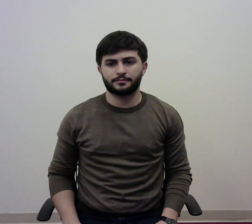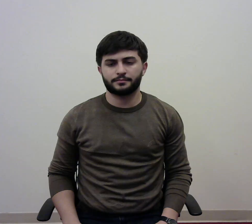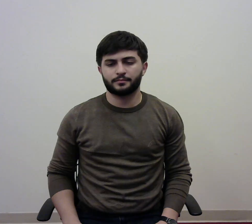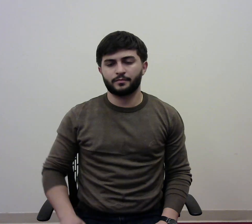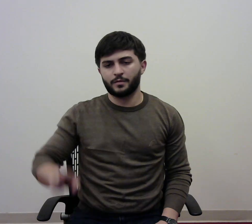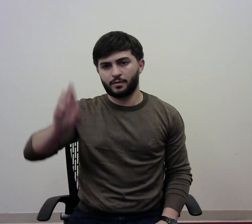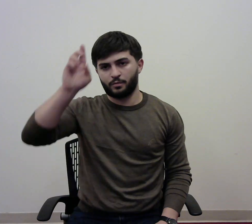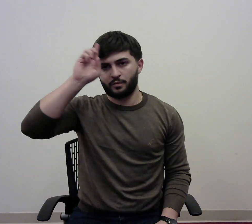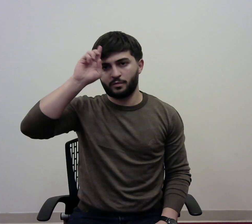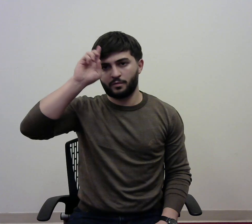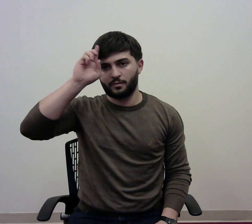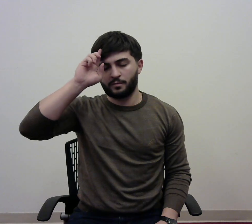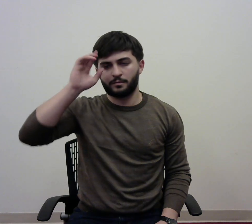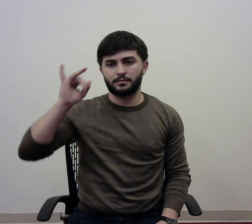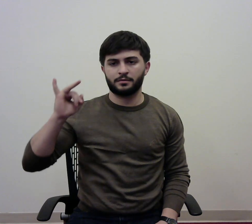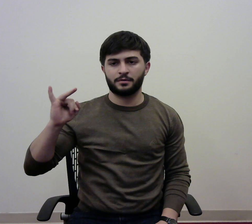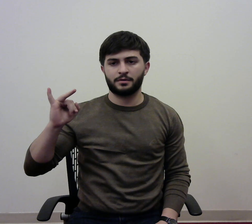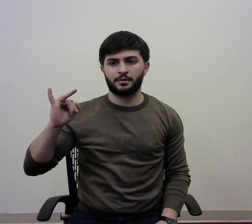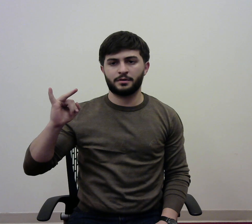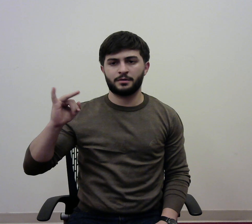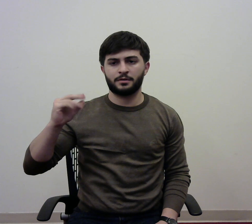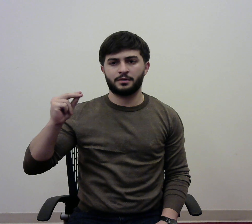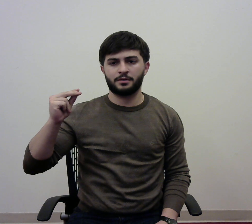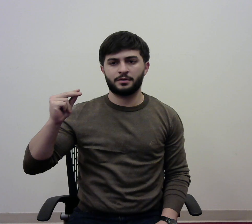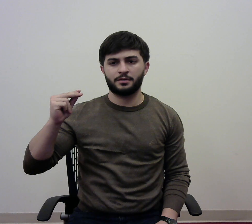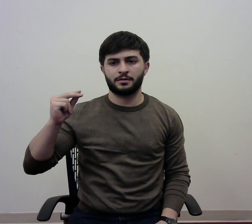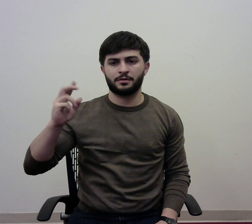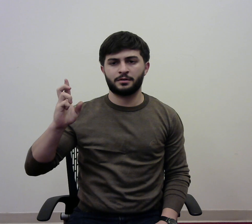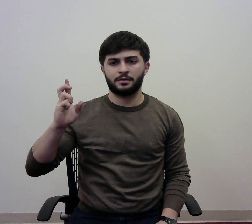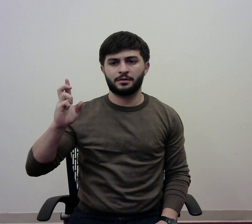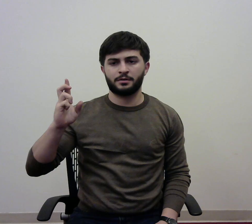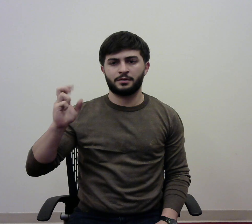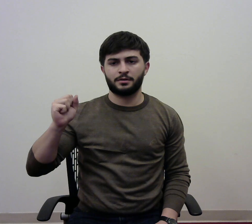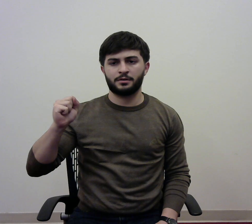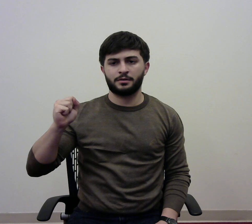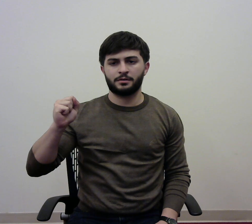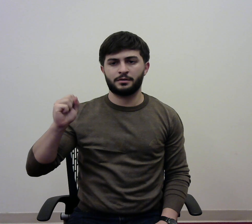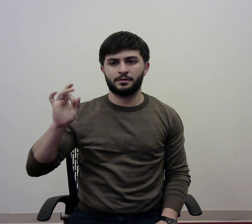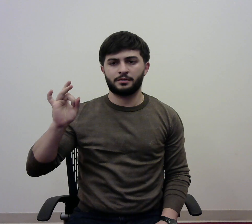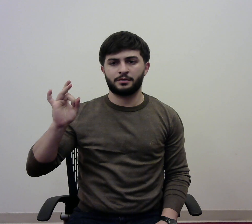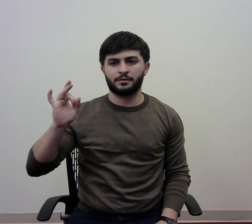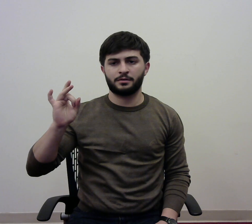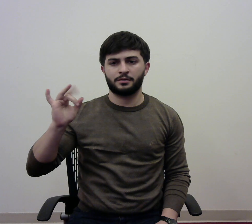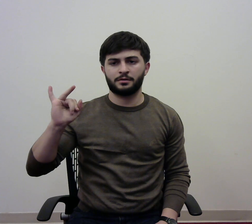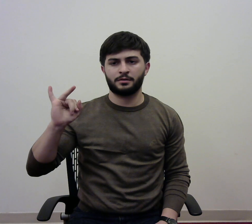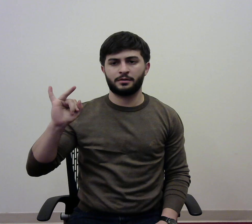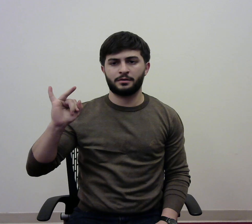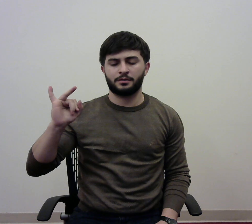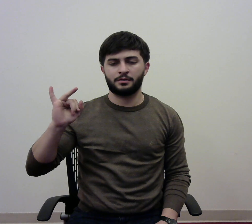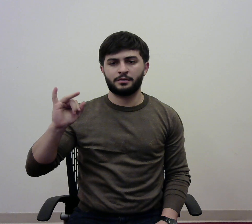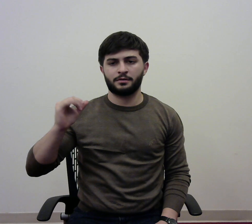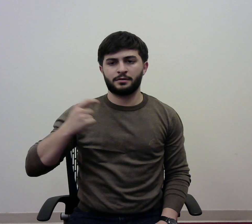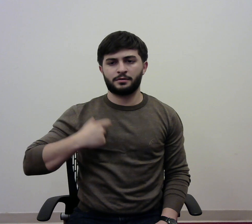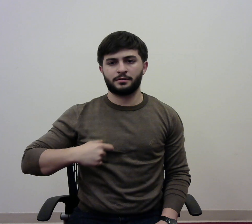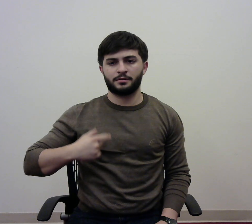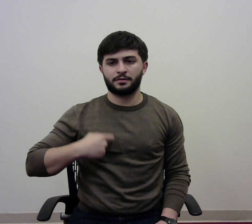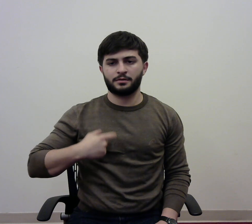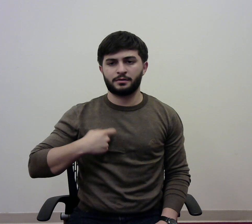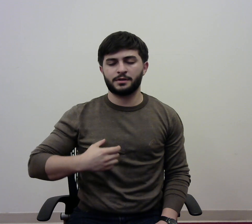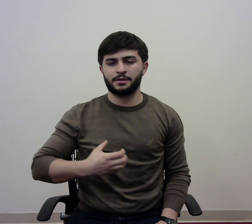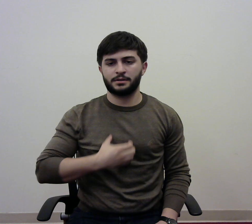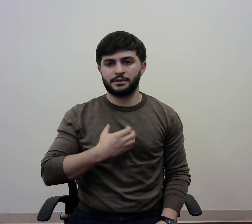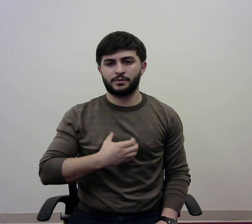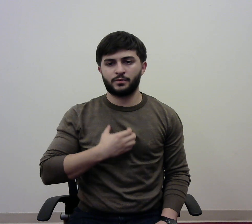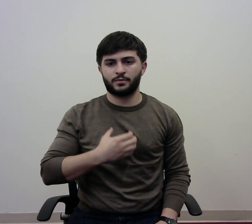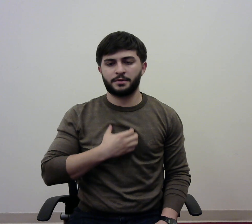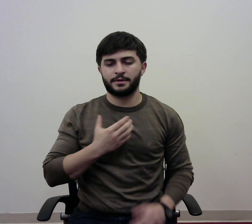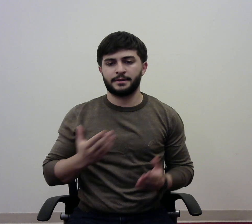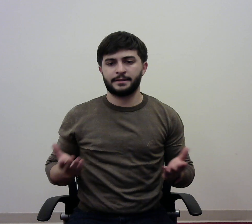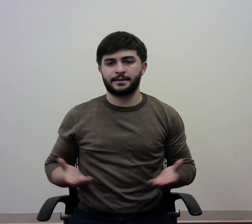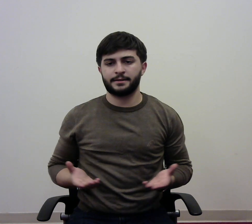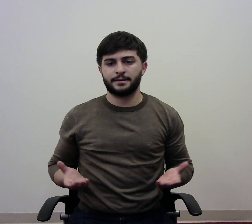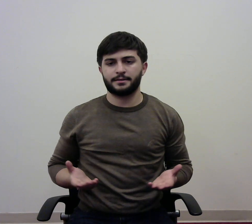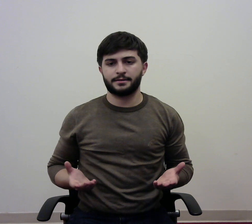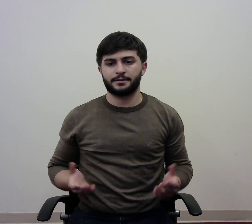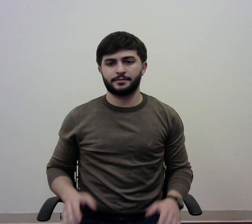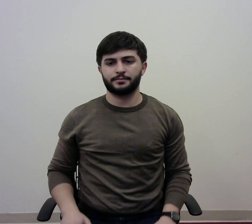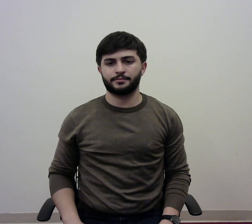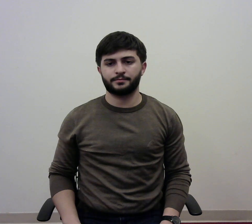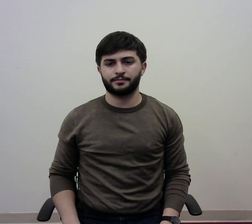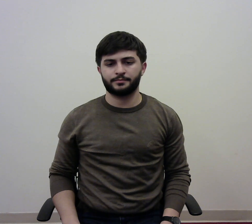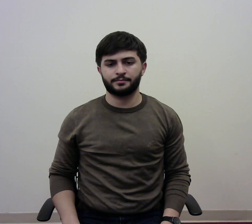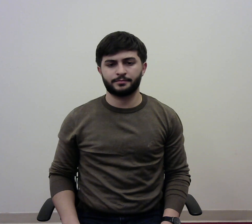Dövlət icbari şəxsi sığorta nədir?